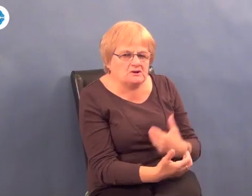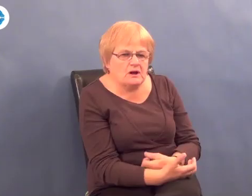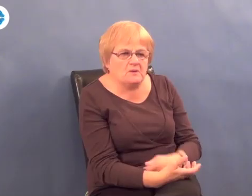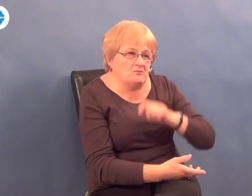Podróż.